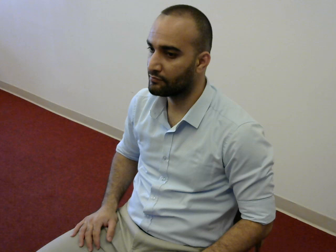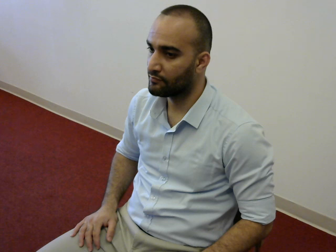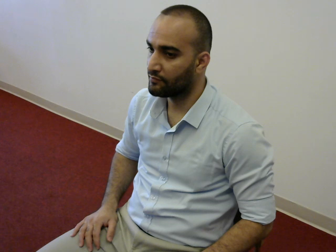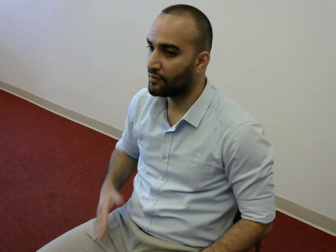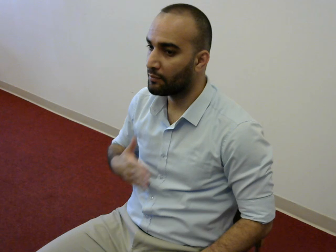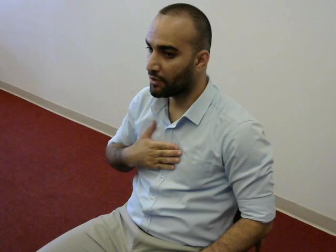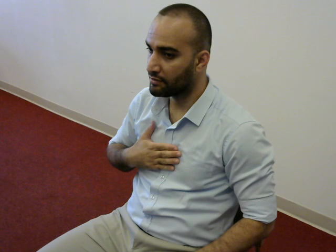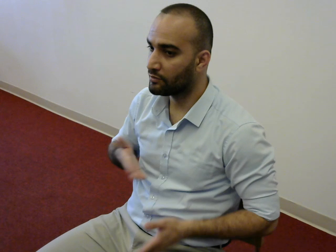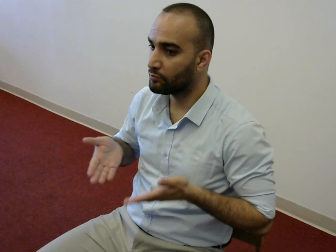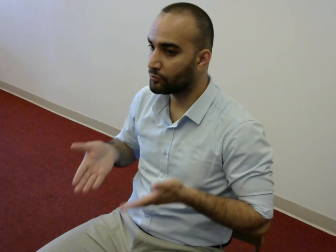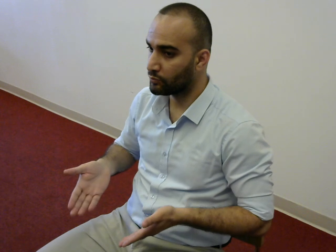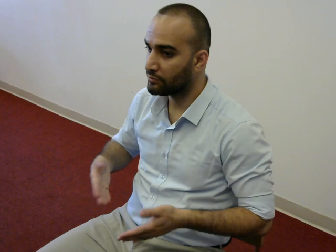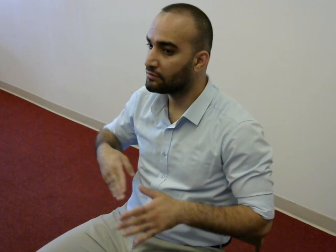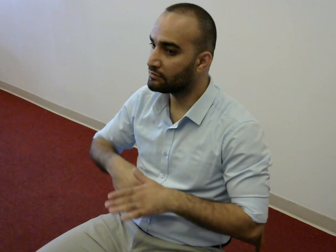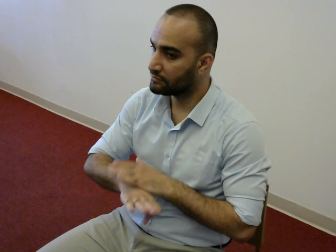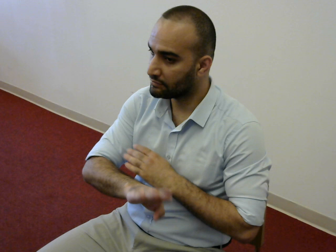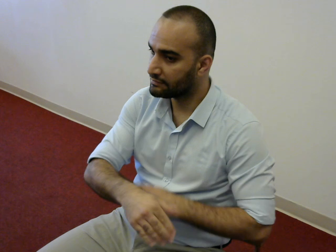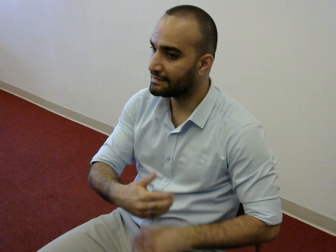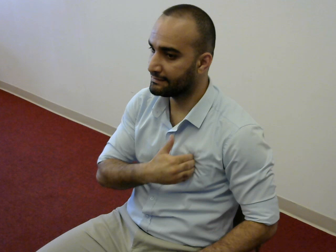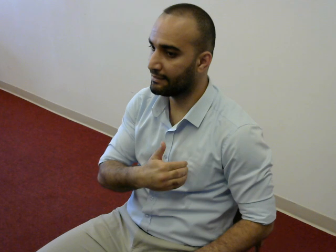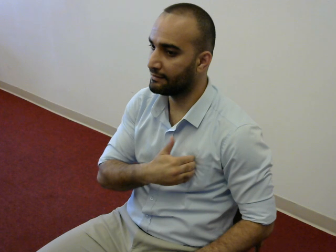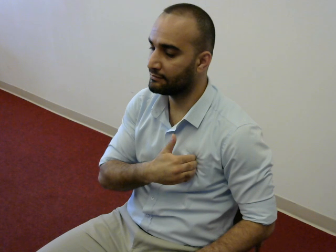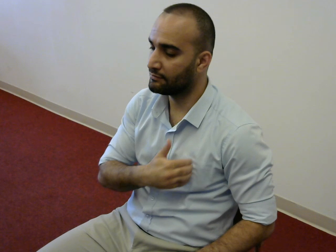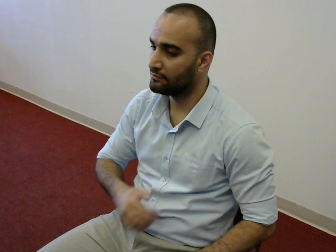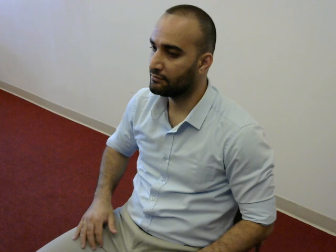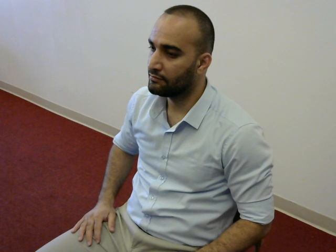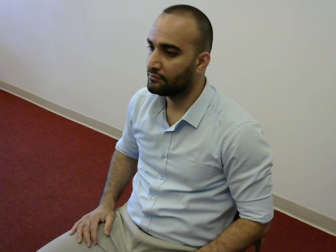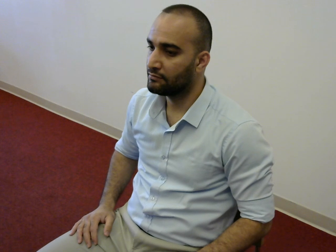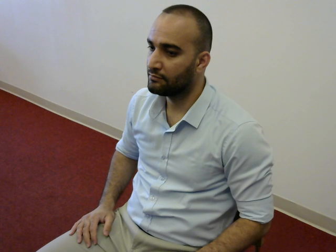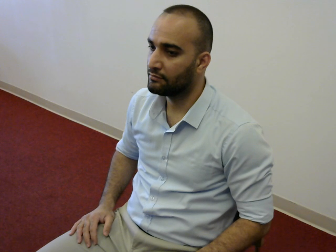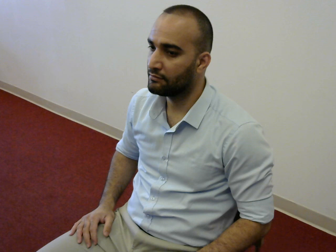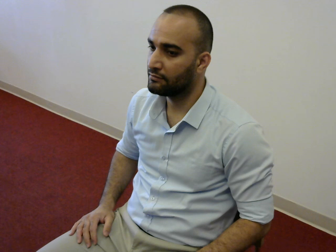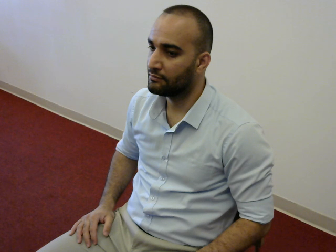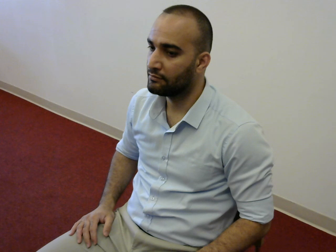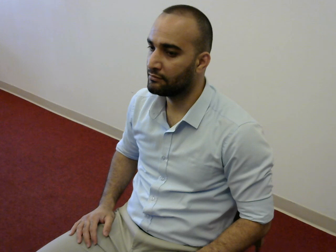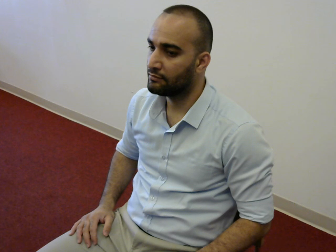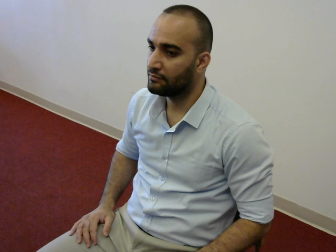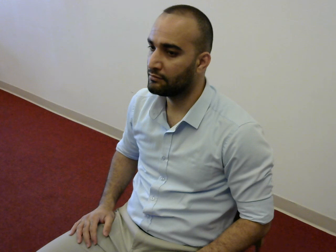Mən burdan getmək istəyirəm